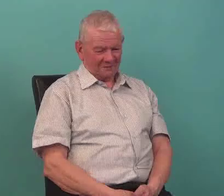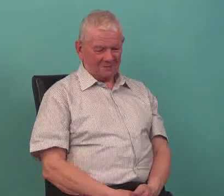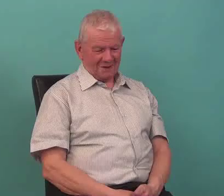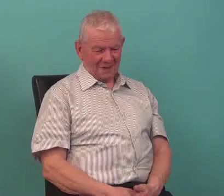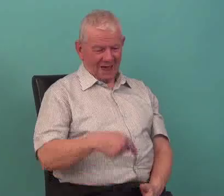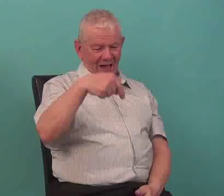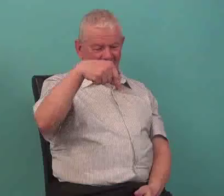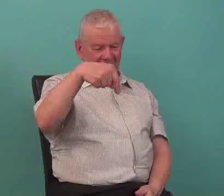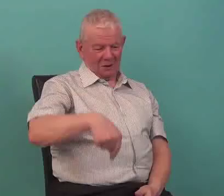Na dół.